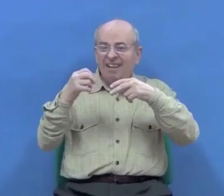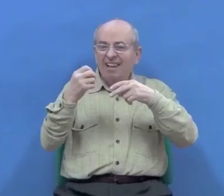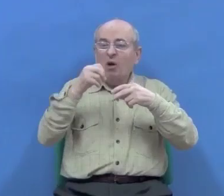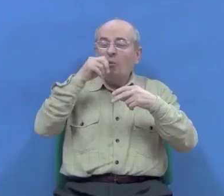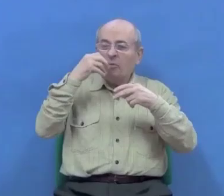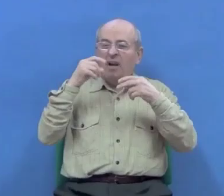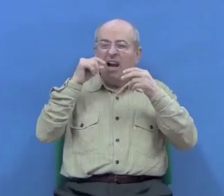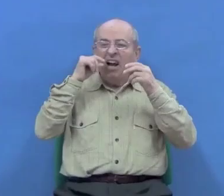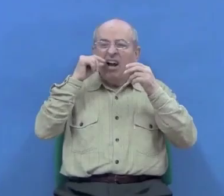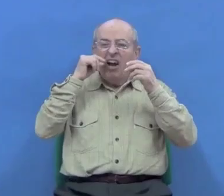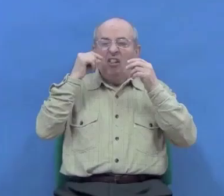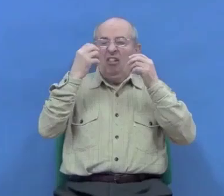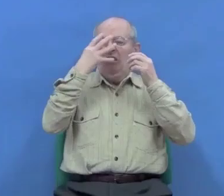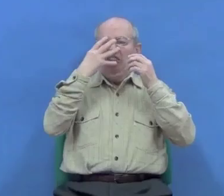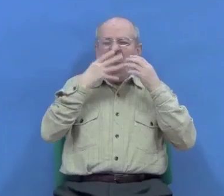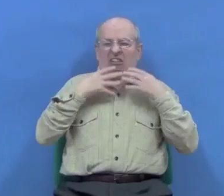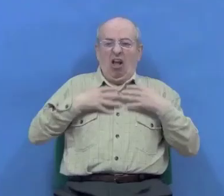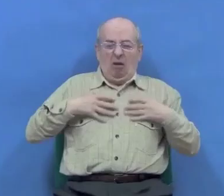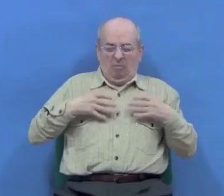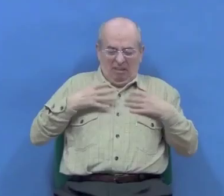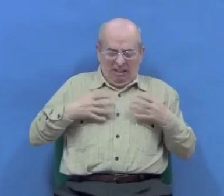Napluła kotu na pysk.